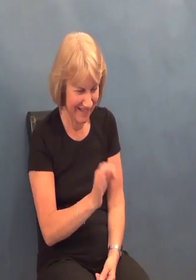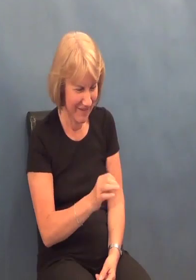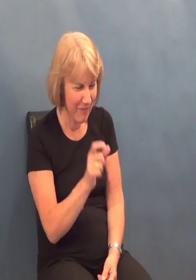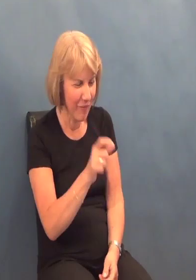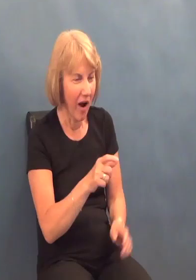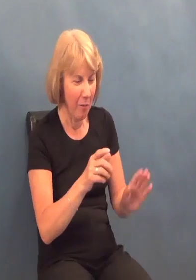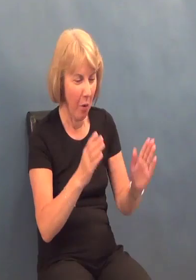Tak, tak, zgadza się.